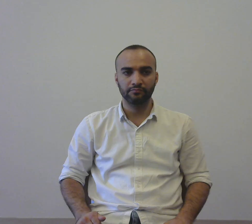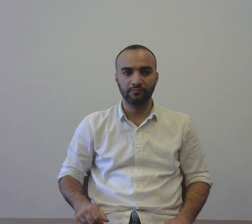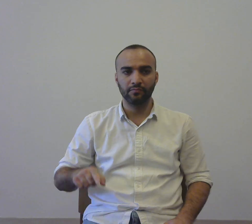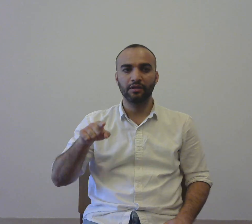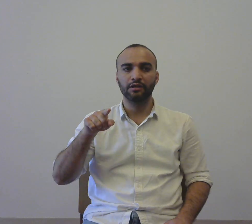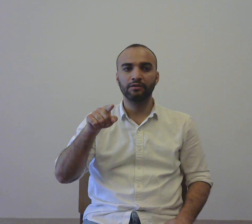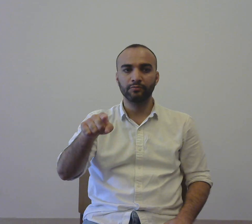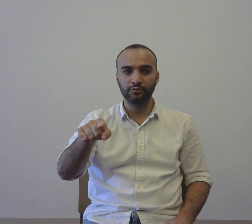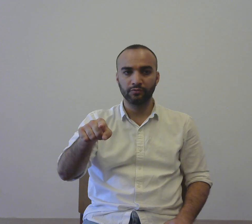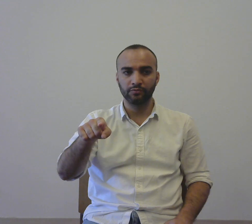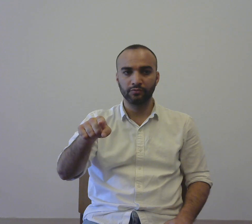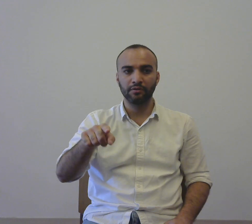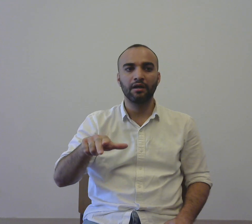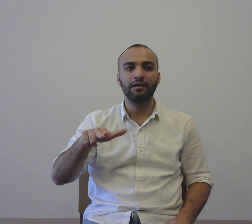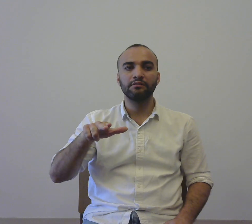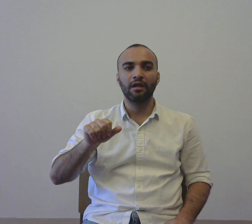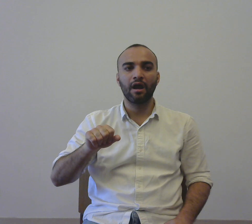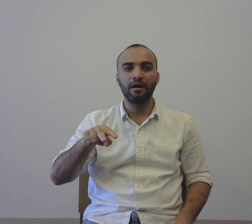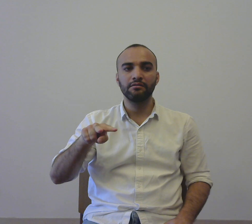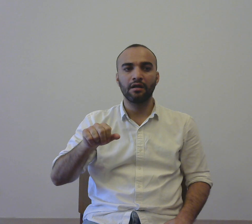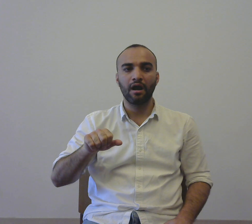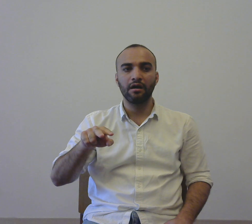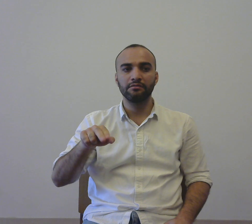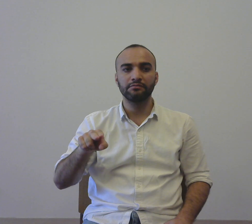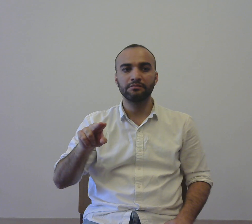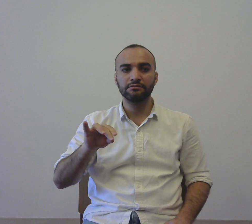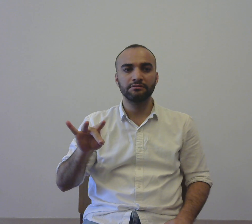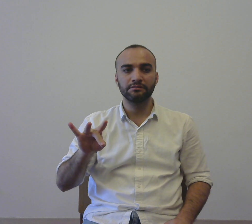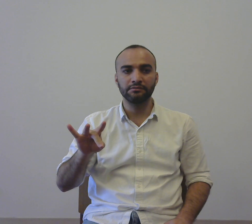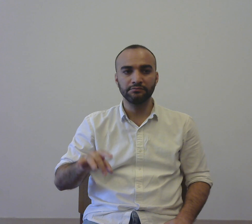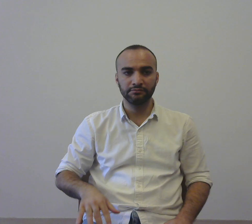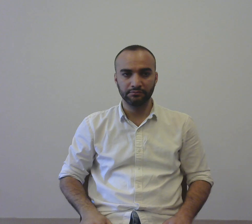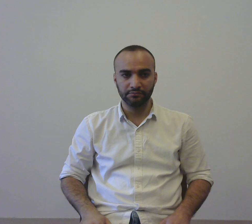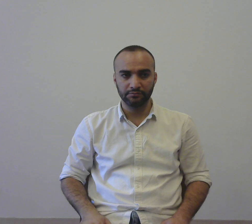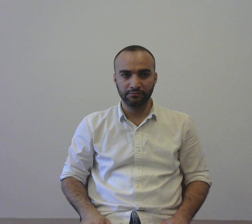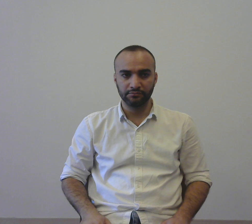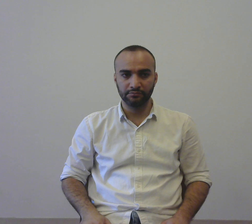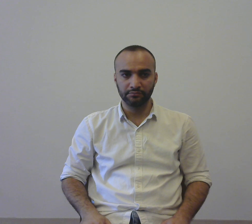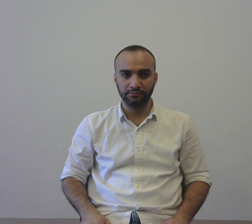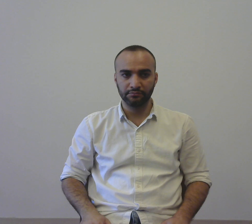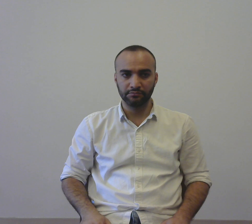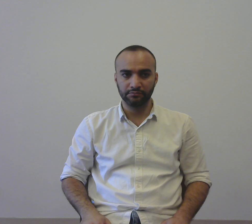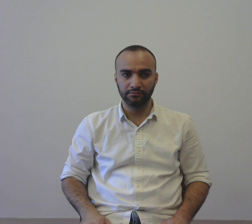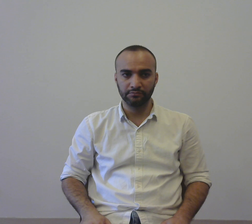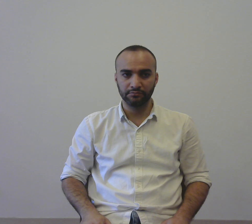Bu halaldır?